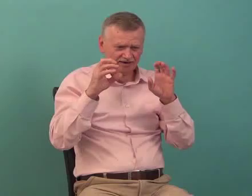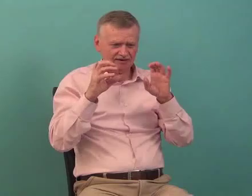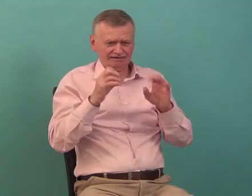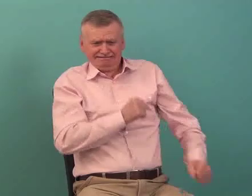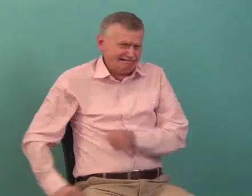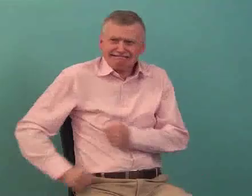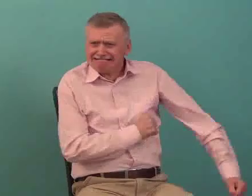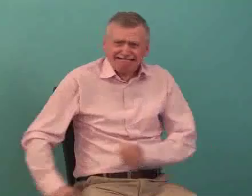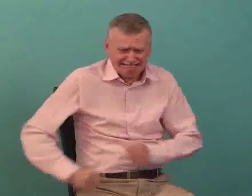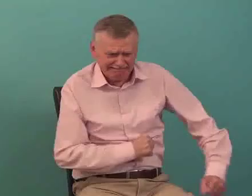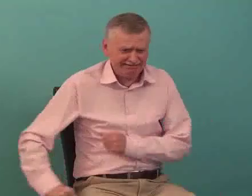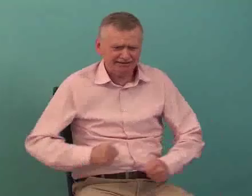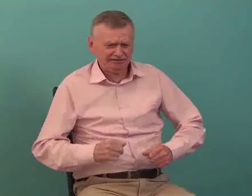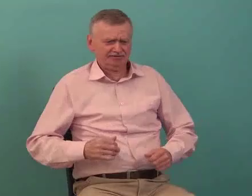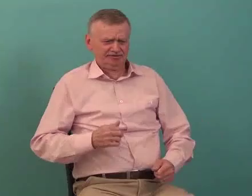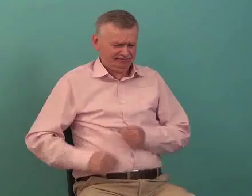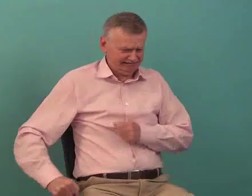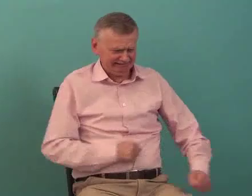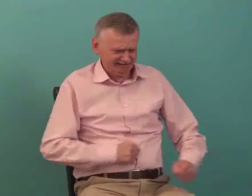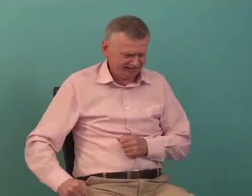Biegnie.